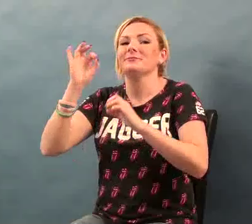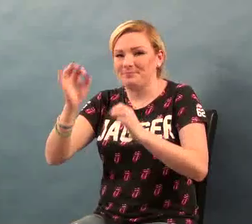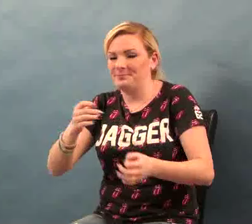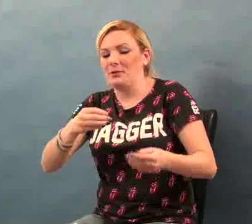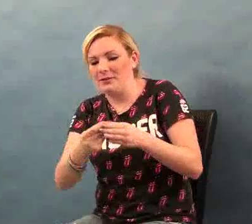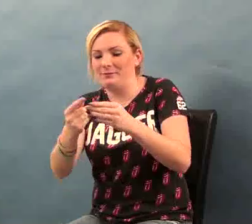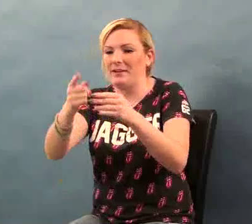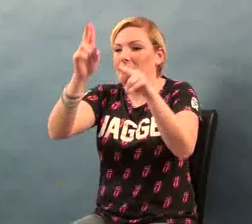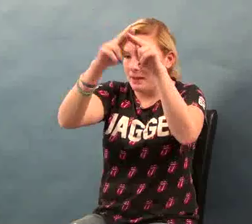Charlie naprawia.